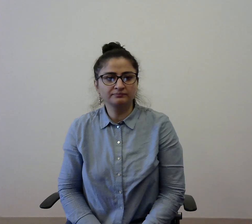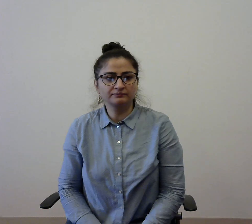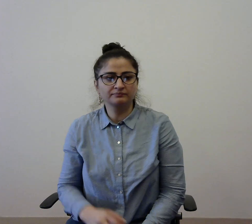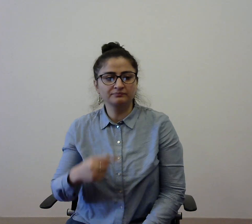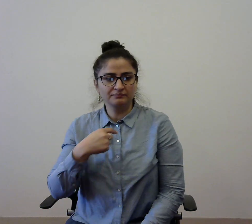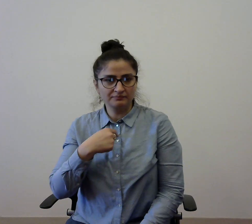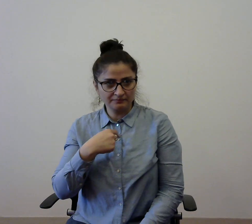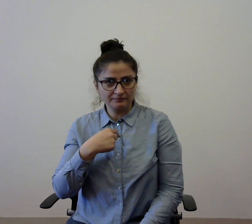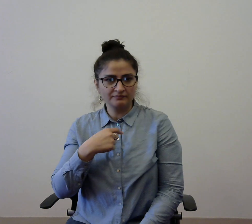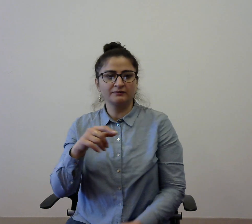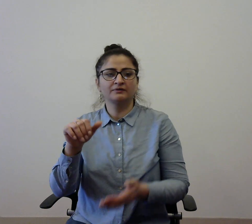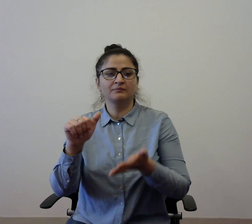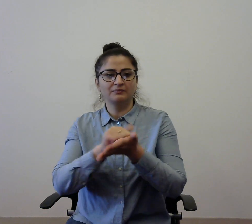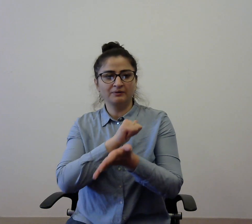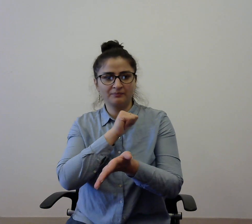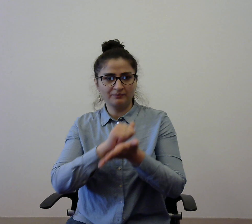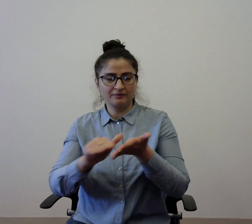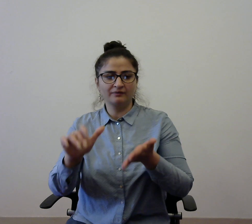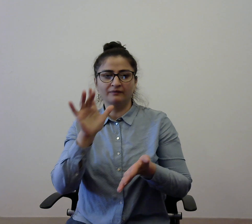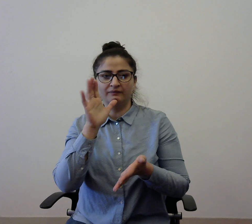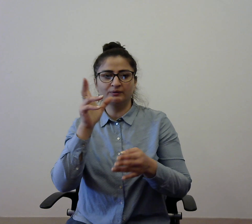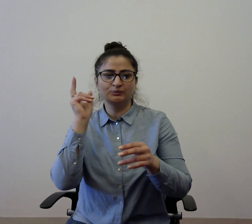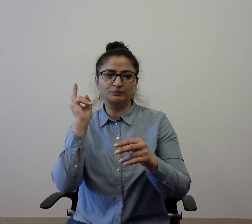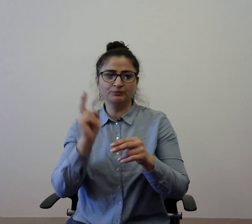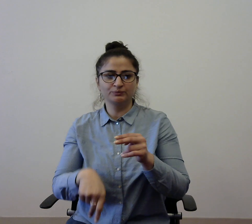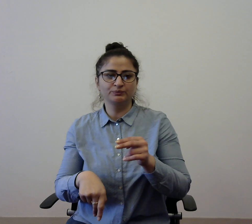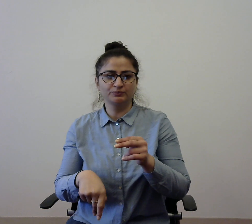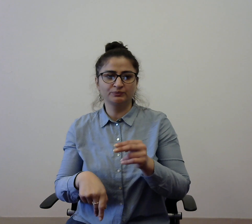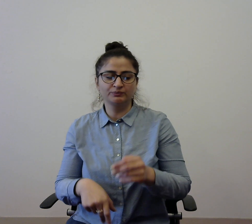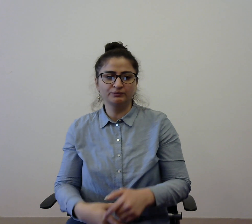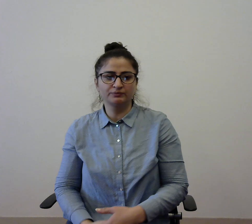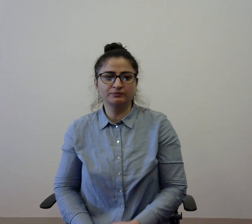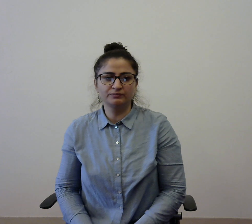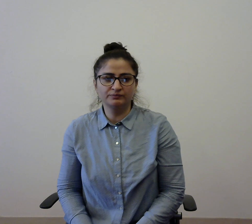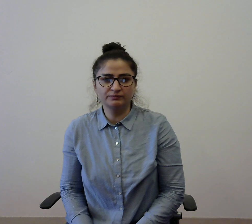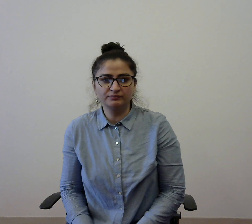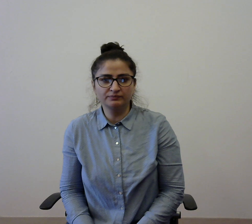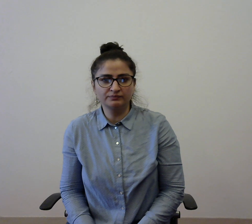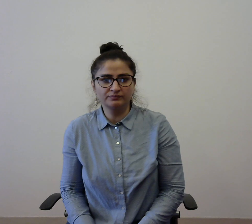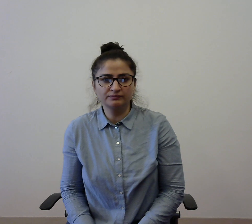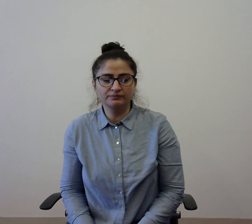Mənim sənədimin vaxtı bitib